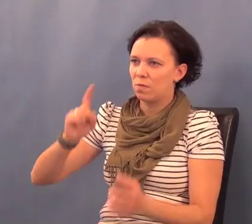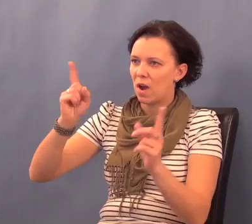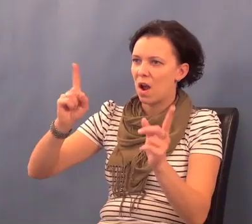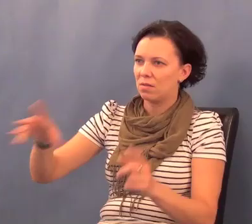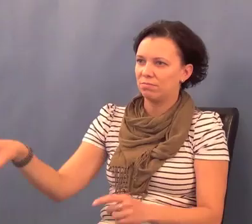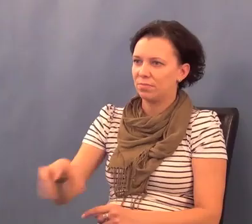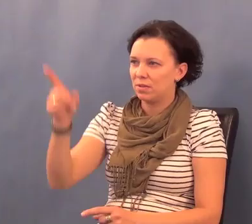Uwaga na kradzież.